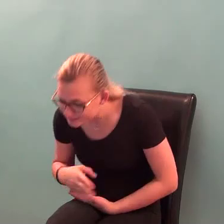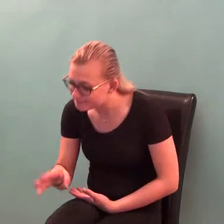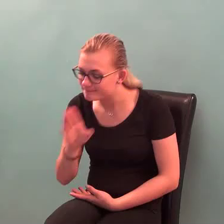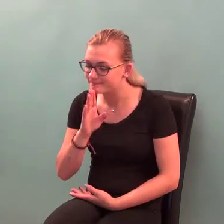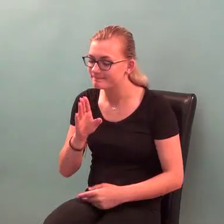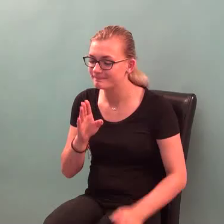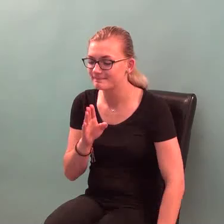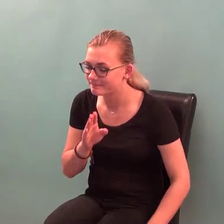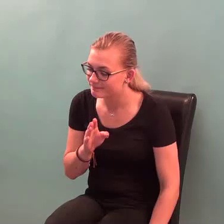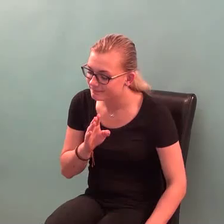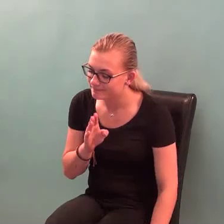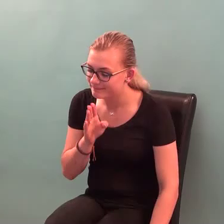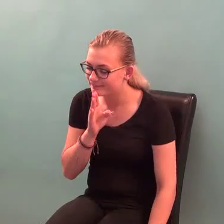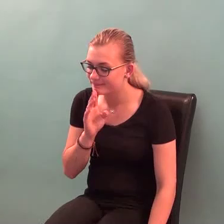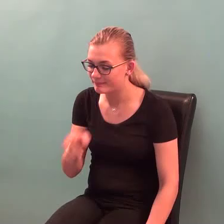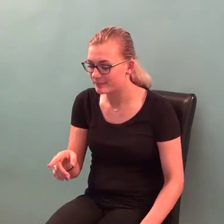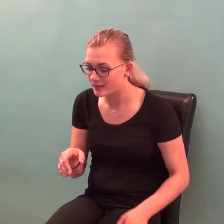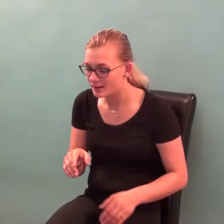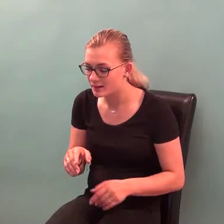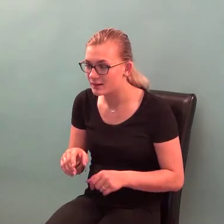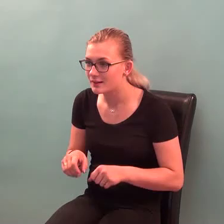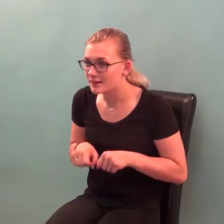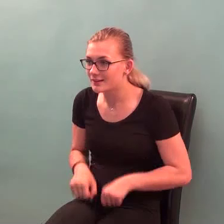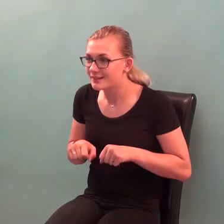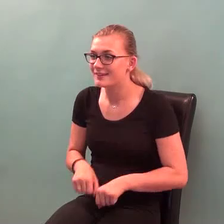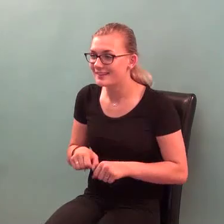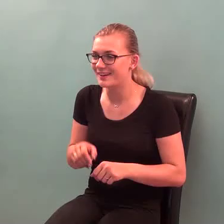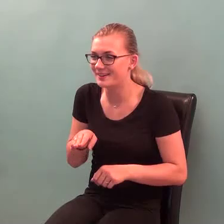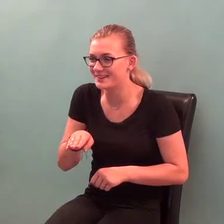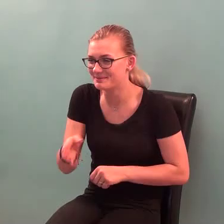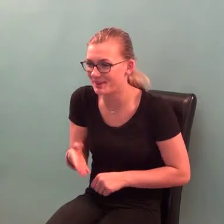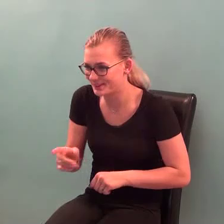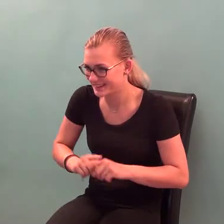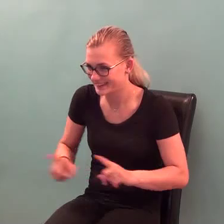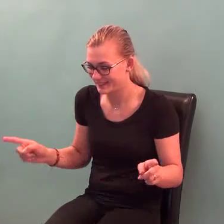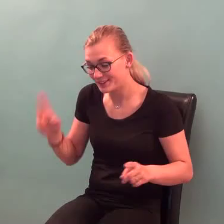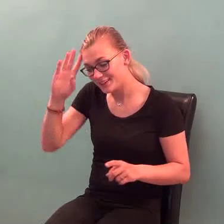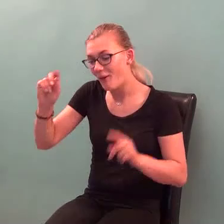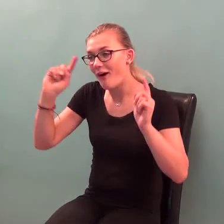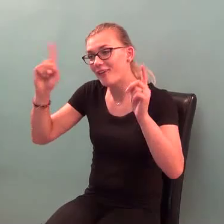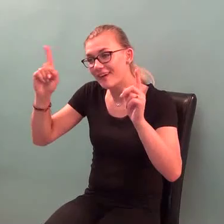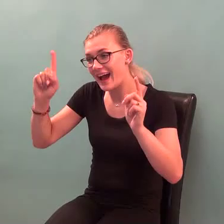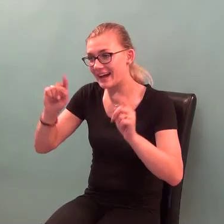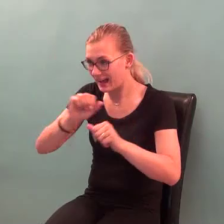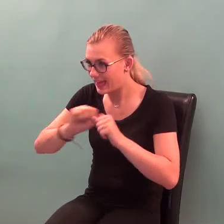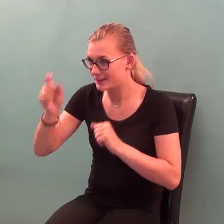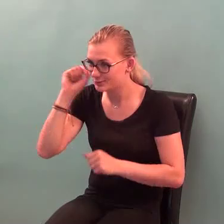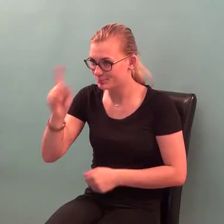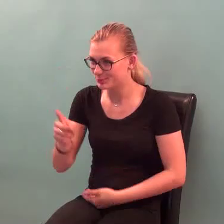Prawdopodobnie chodzi o to, że trzeba uważać na nadjeżdżającą drezynę tak jak pociąg, która nie powinna jeździć, a znak informuje, że jednak jeździ i trzeba uważać.